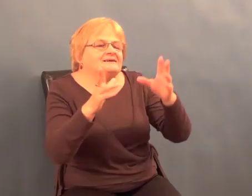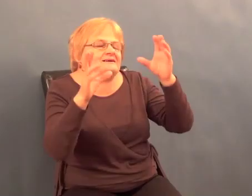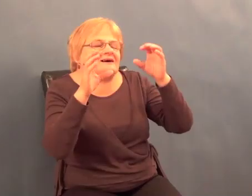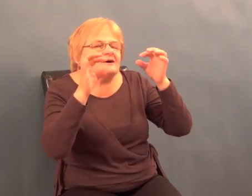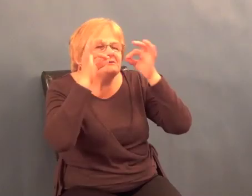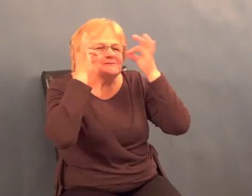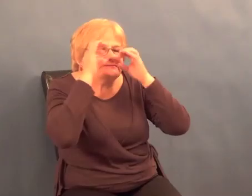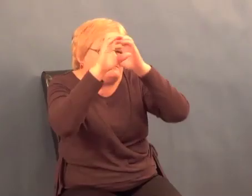Kot patrzy przez lornetkę.